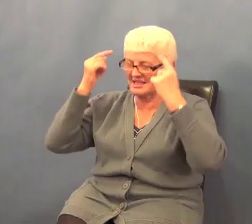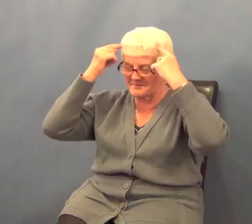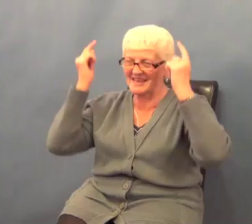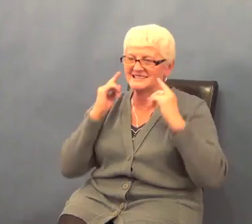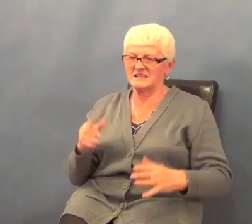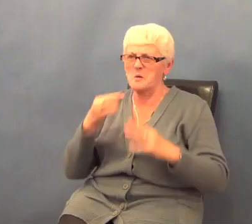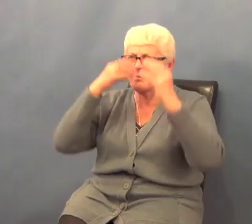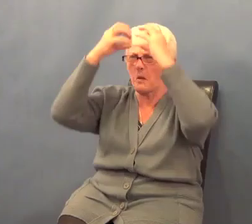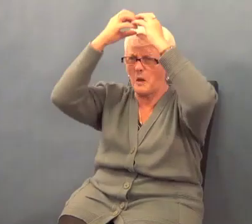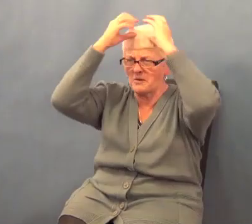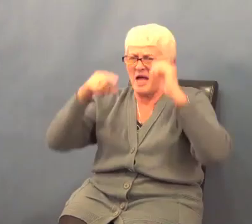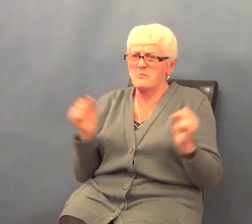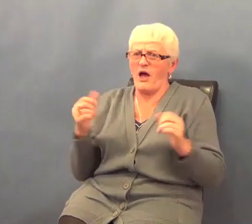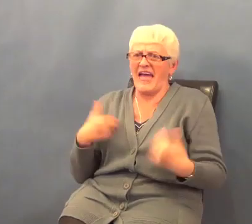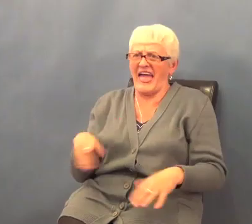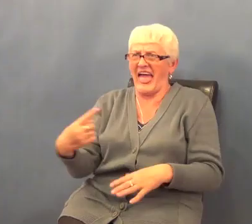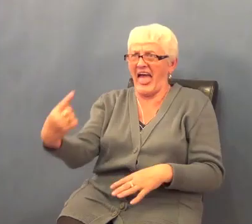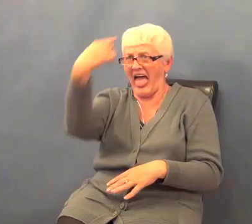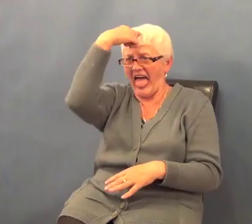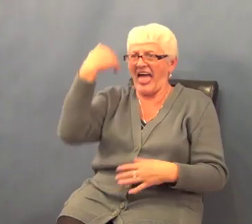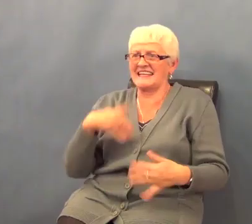Myszka Miki stoi z czymś na głowie i boi się, nie chce, żeby strzelono w to coś.